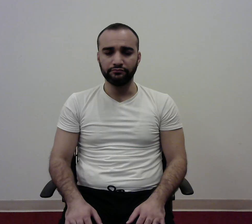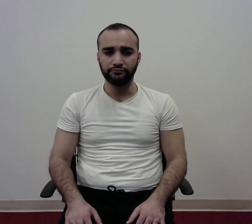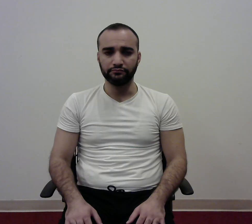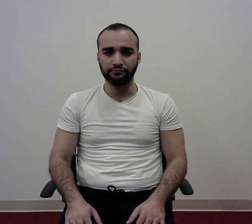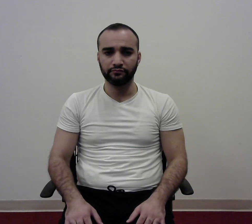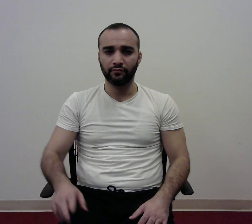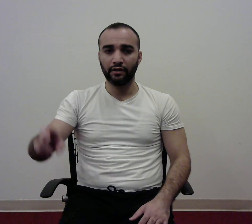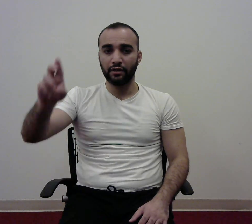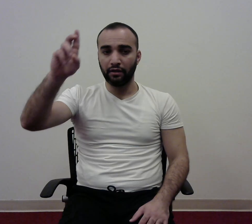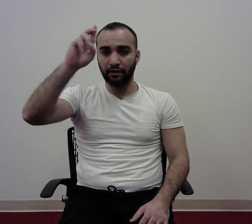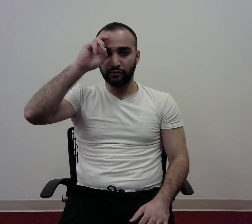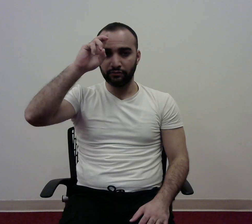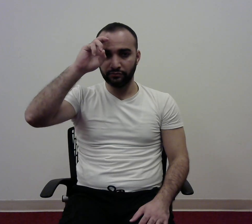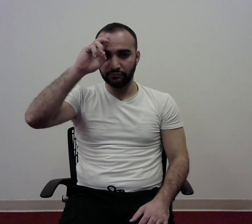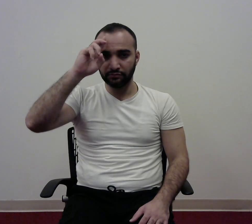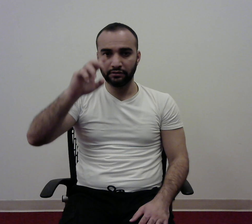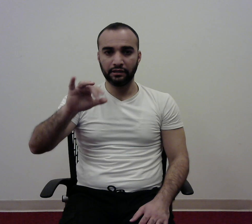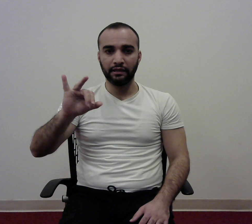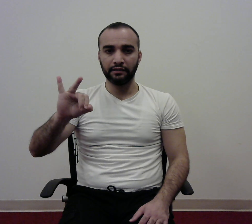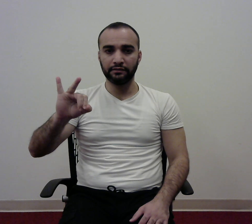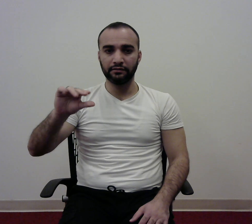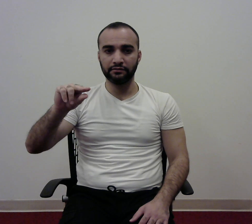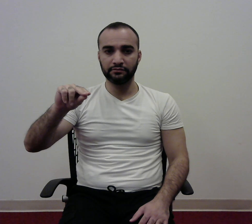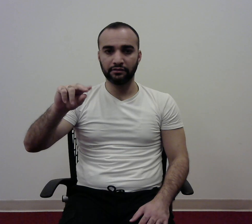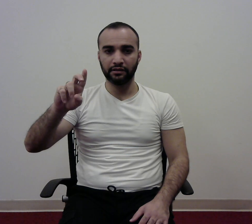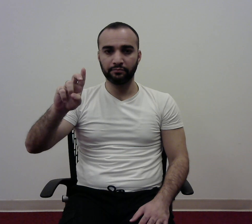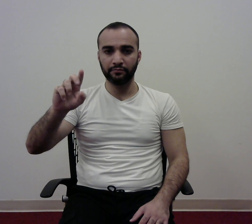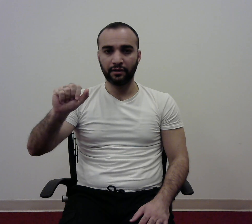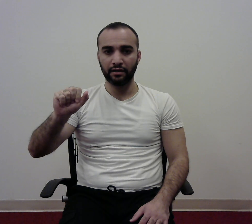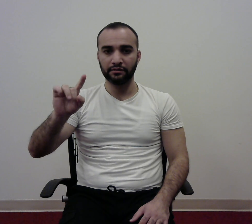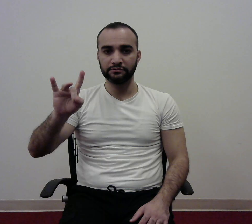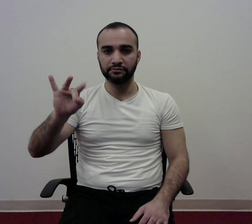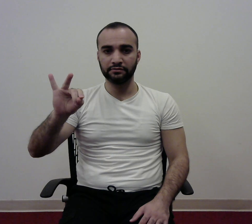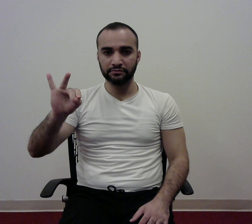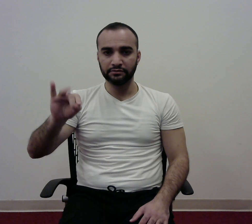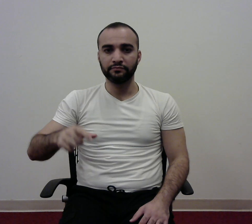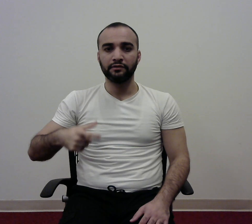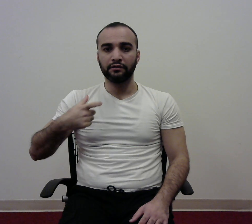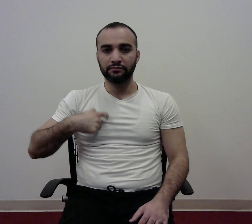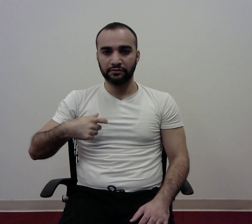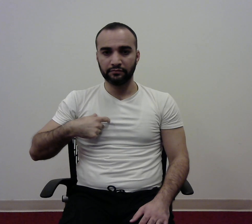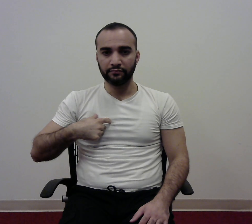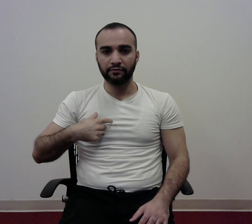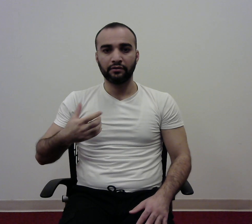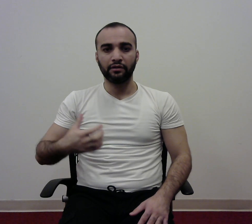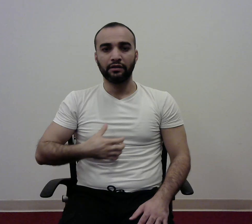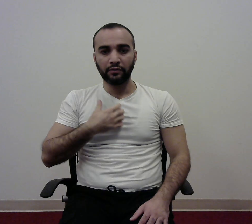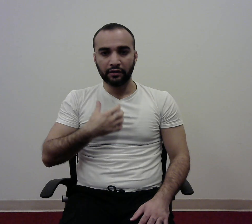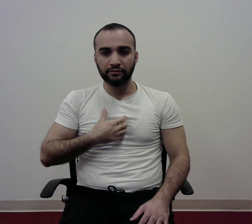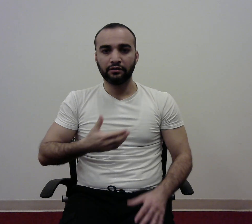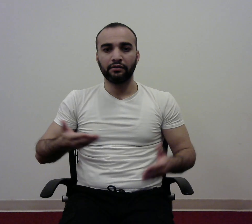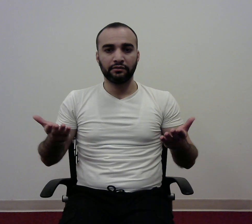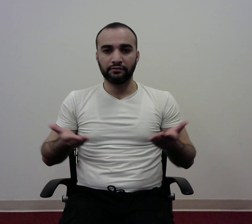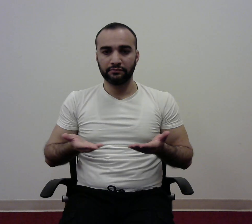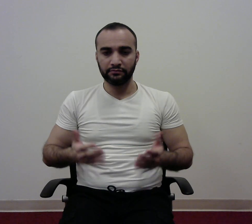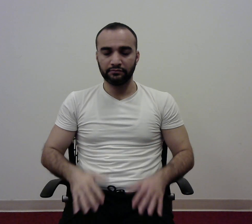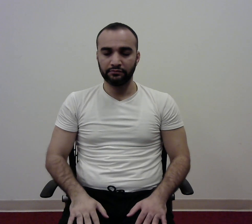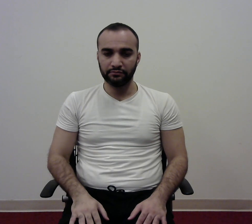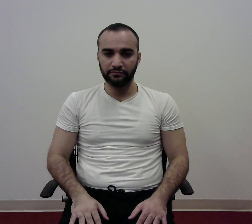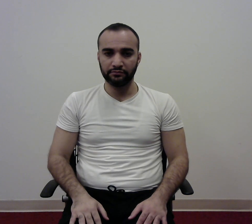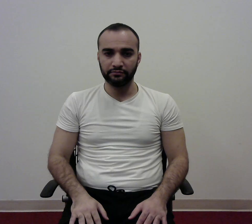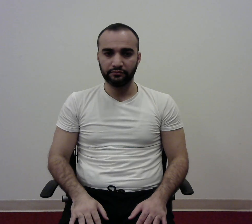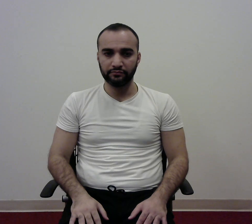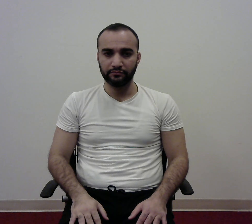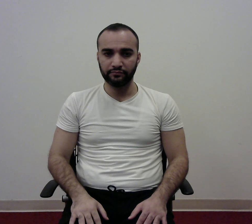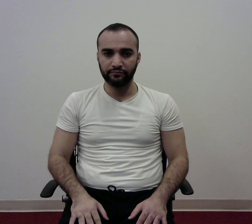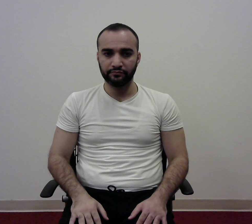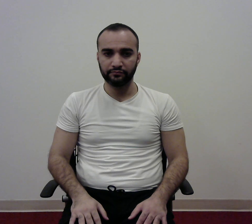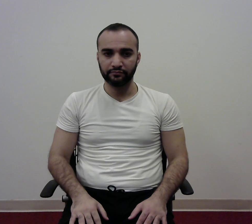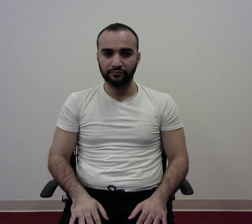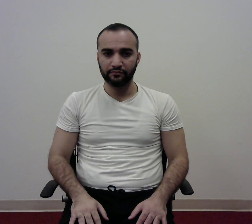Dövlət icbari şəxsi sığorta nədir?